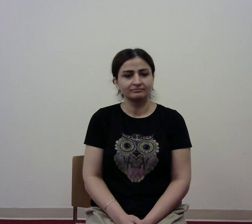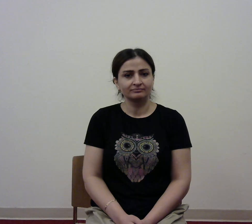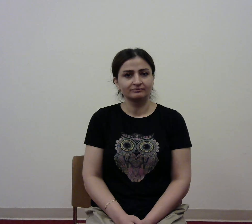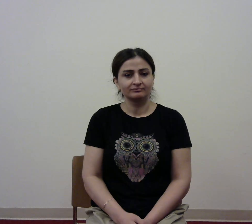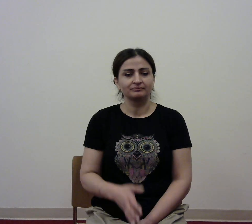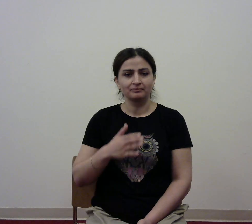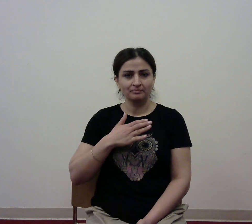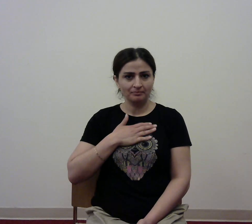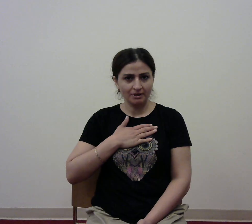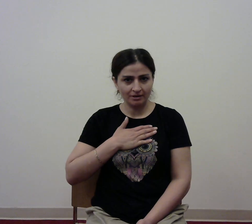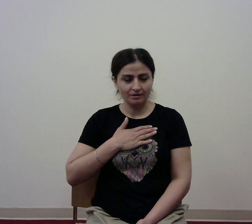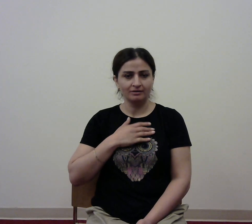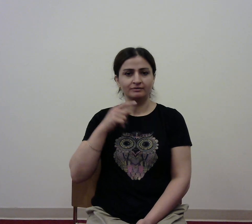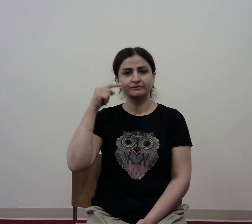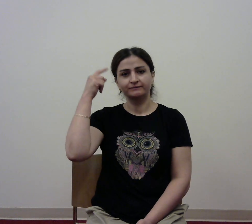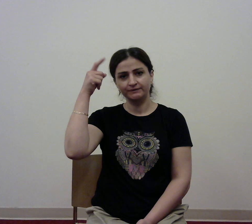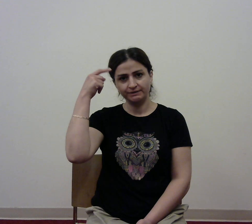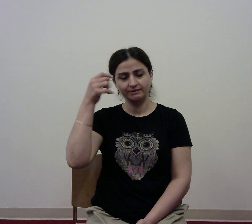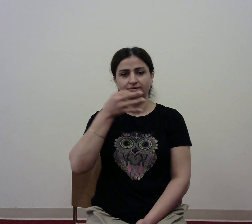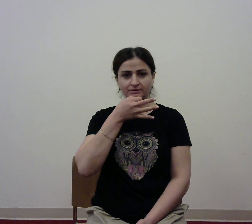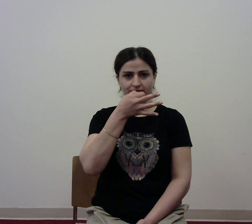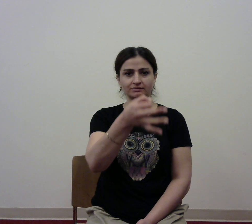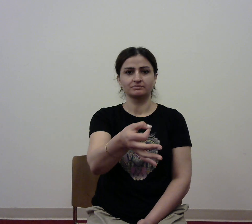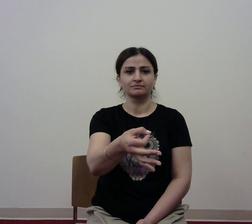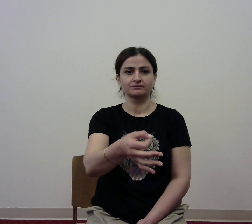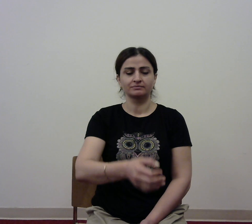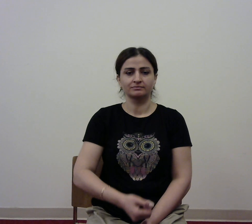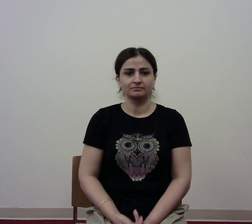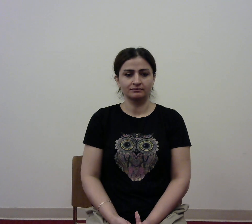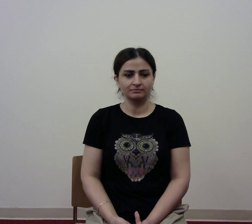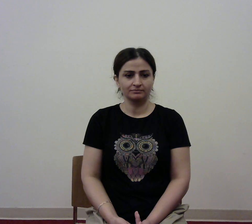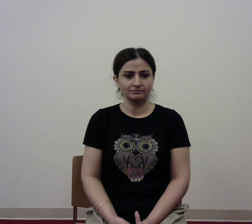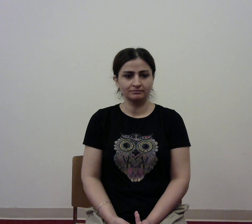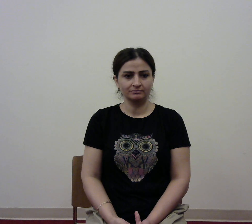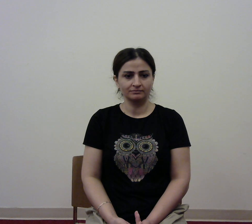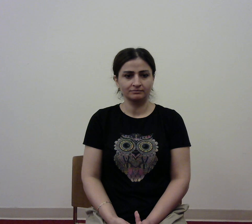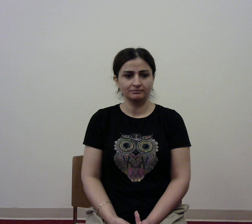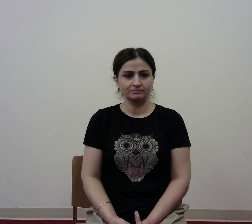Mən fikirləşim, deyərəm